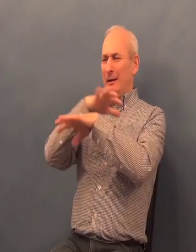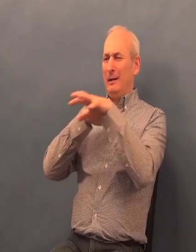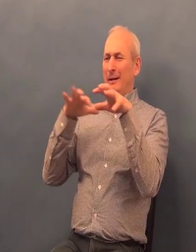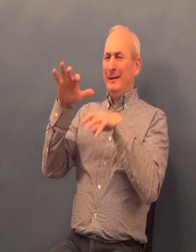Dostało mu się.